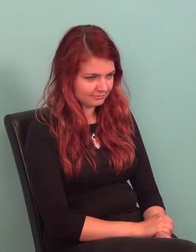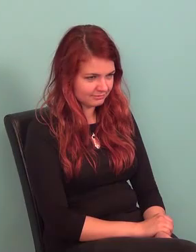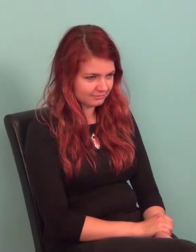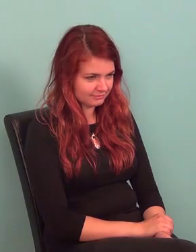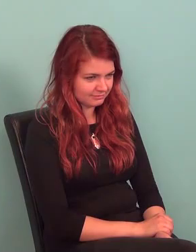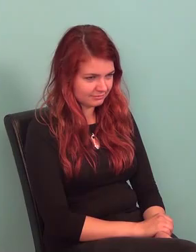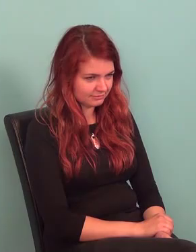Ptak ukradł.